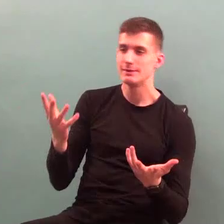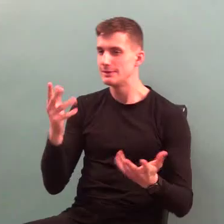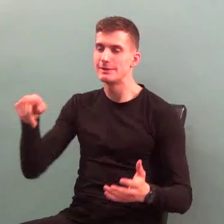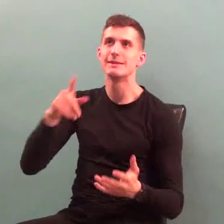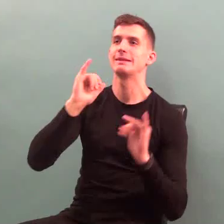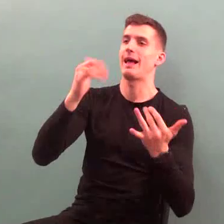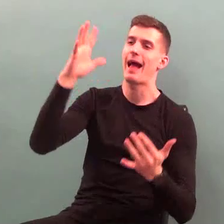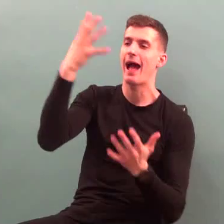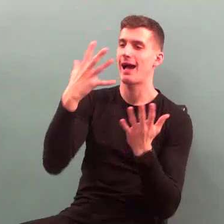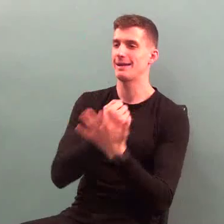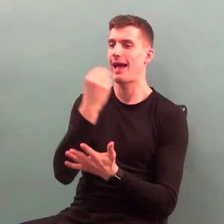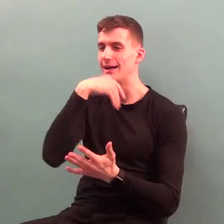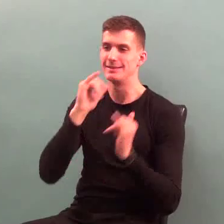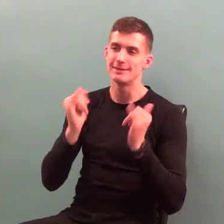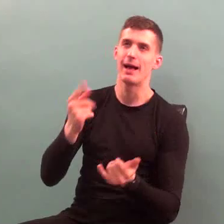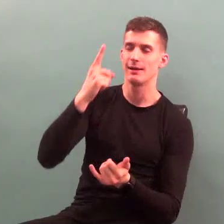Kot zastanawia się jak zdobyć i zjeść ptaszka.